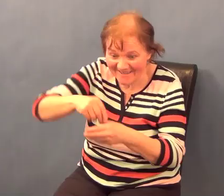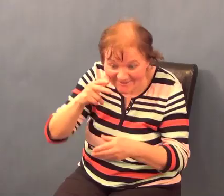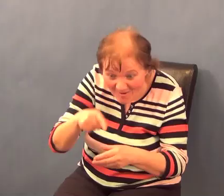Żaba.